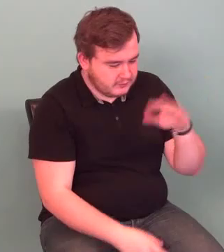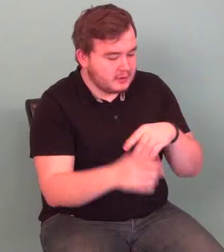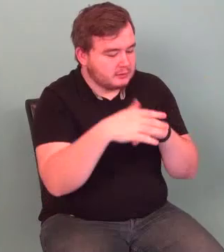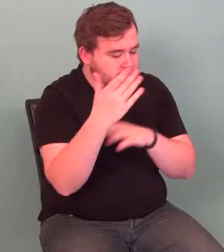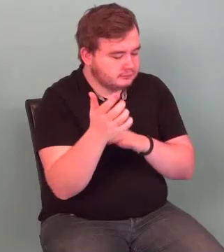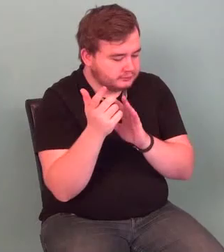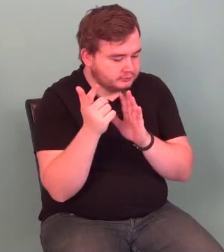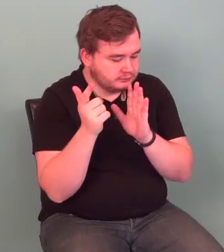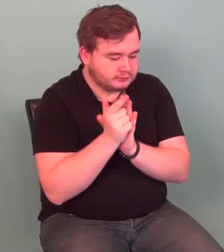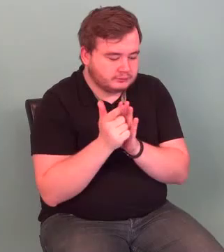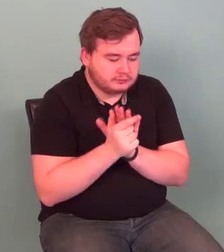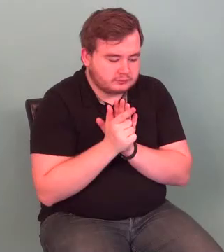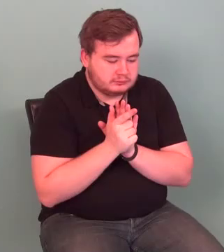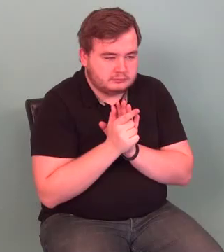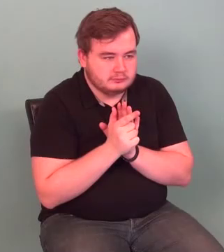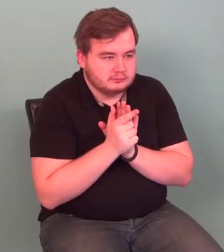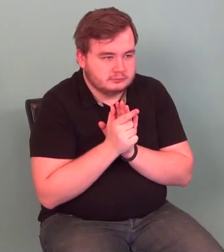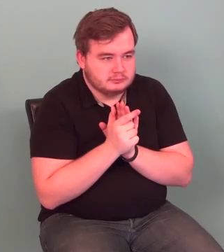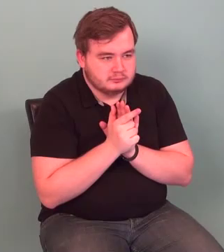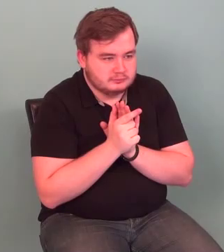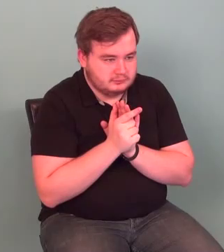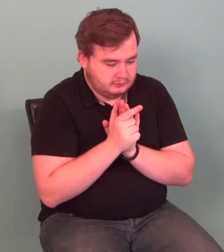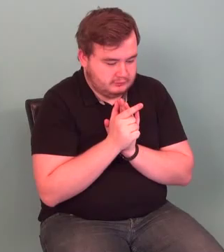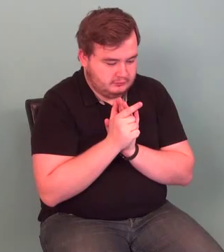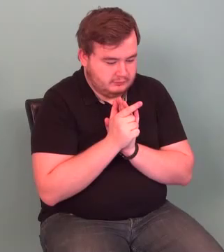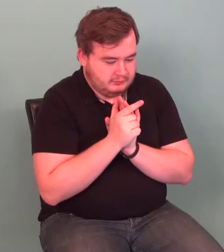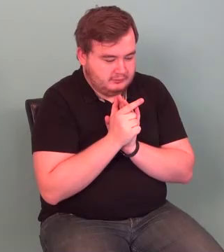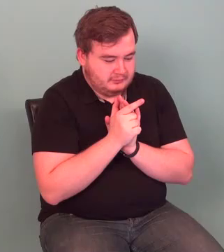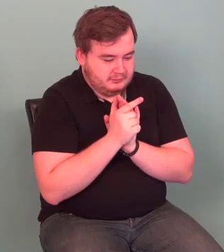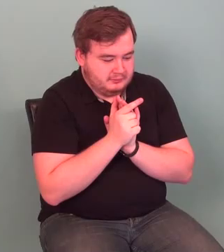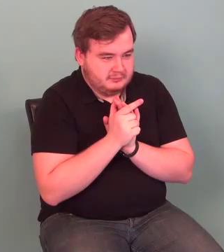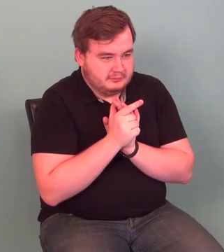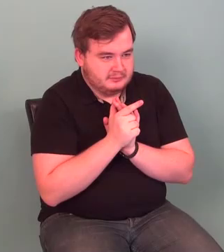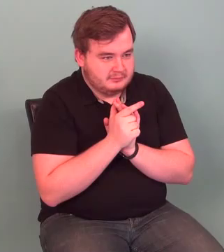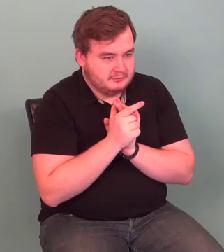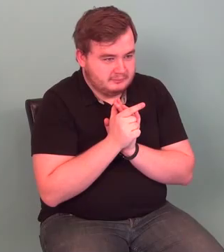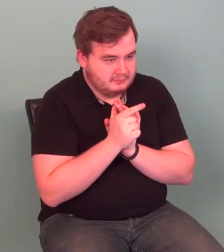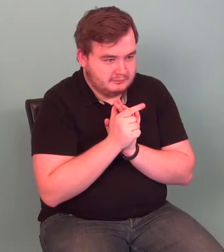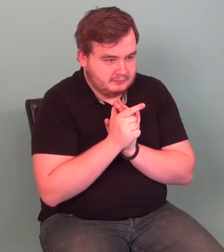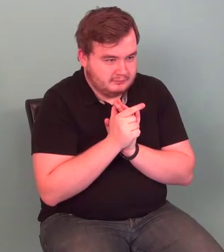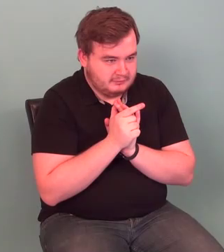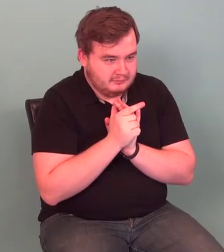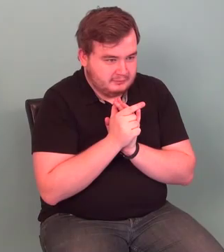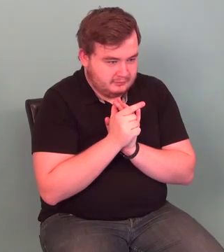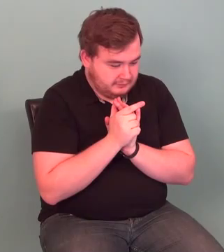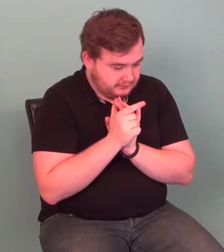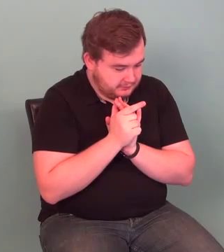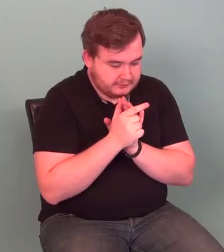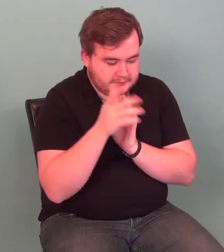Następny, siedemnastego.